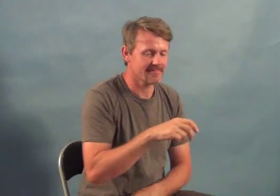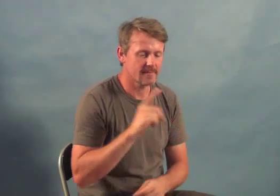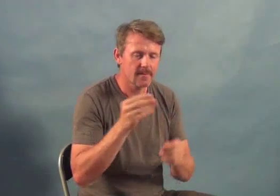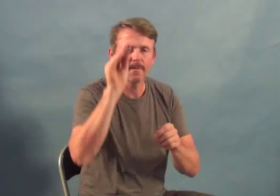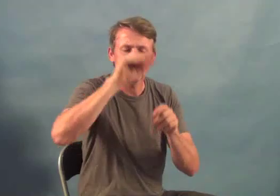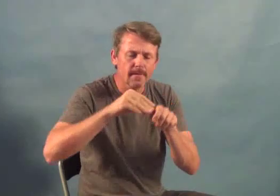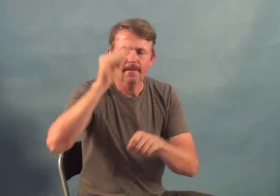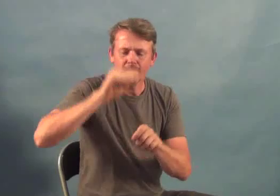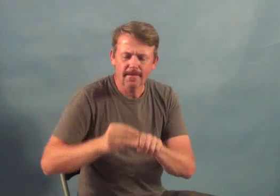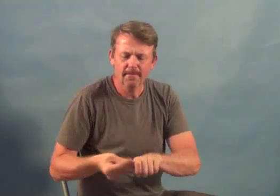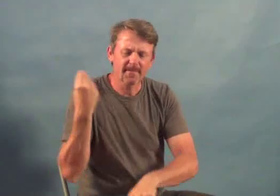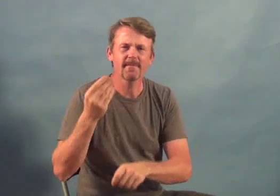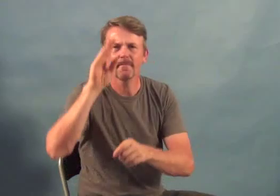Charlie Chaplin rzucał do tyłu kawałki kitu.